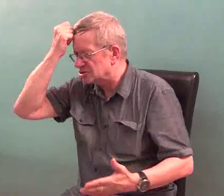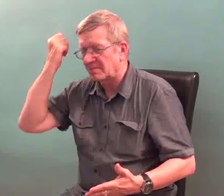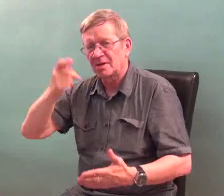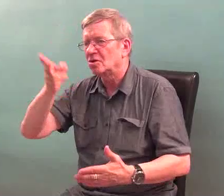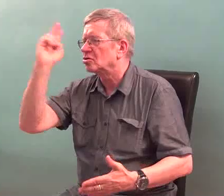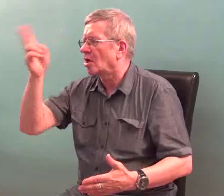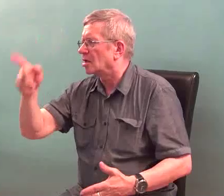Kto?